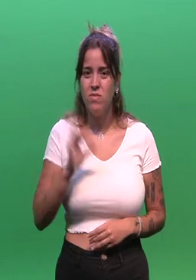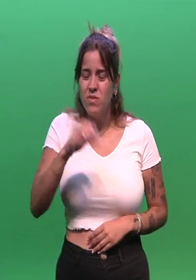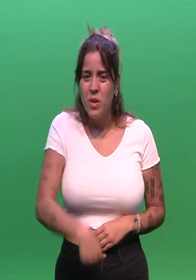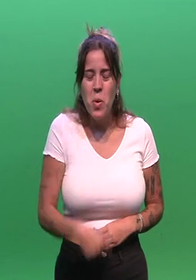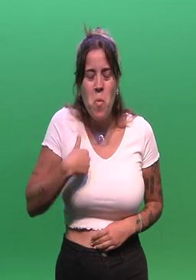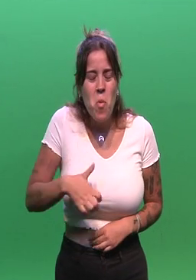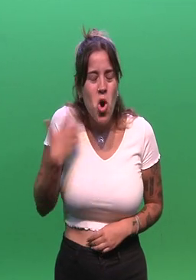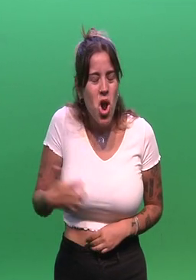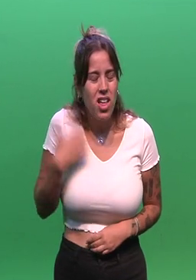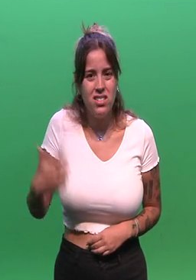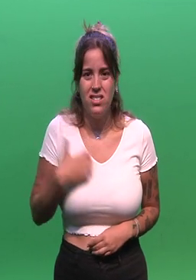Sí, em molesta aquí a la zona genital.